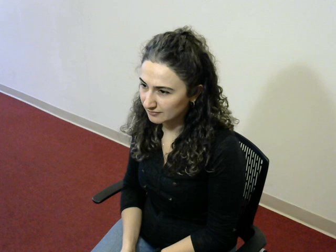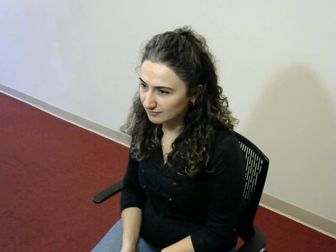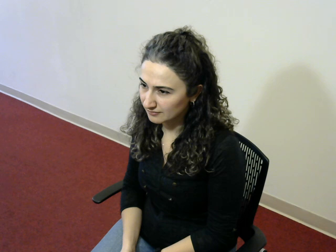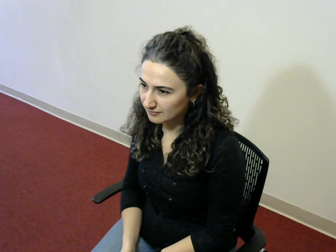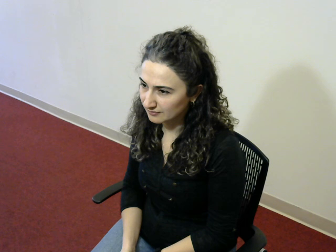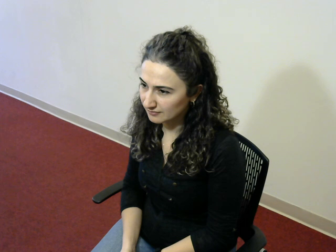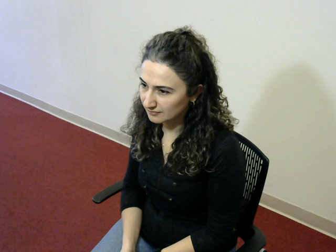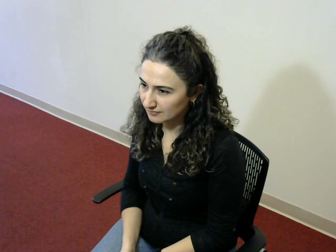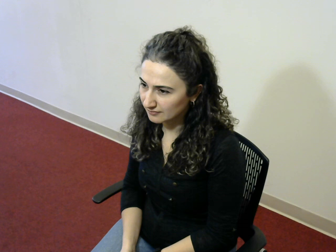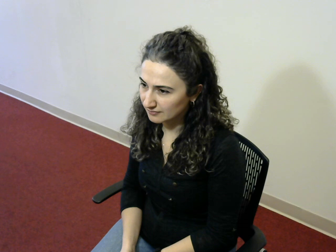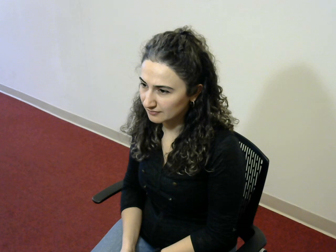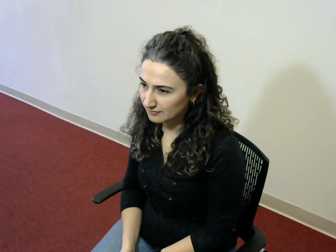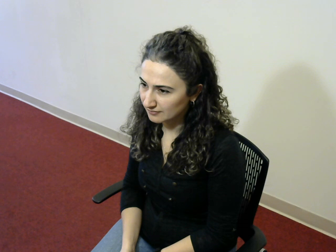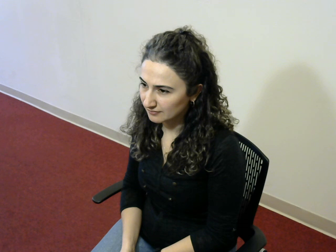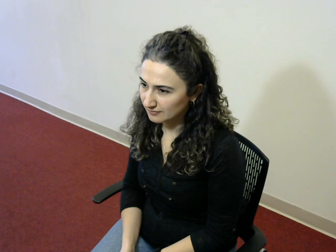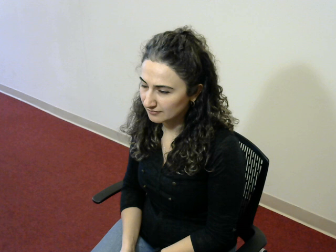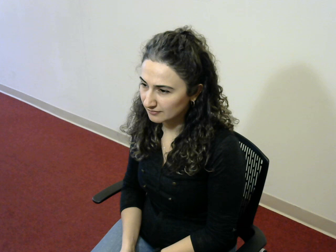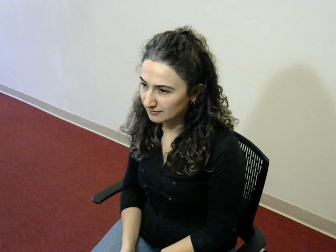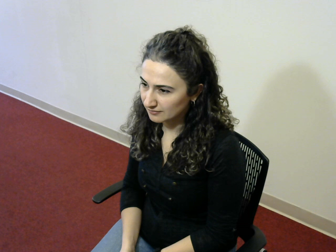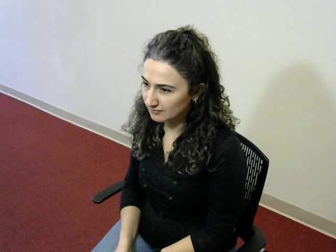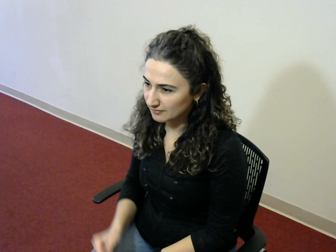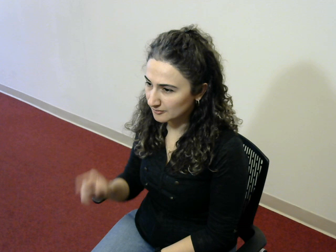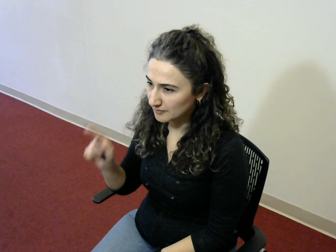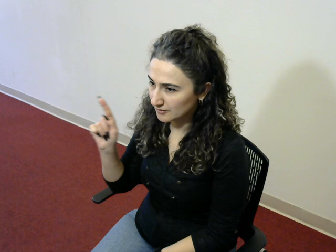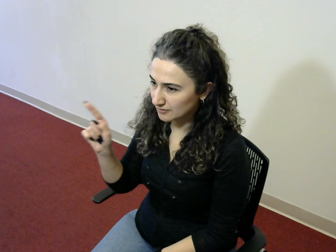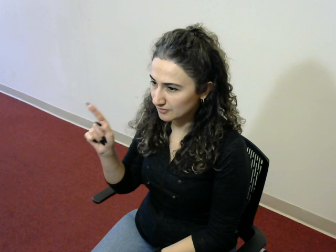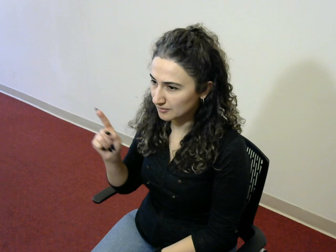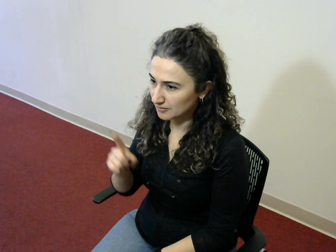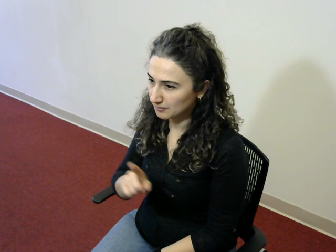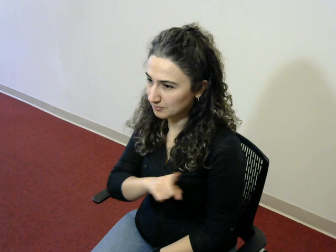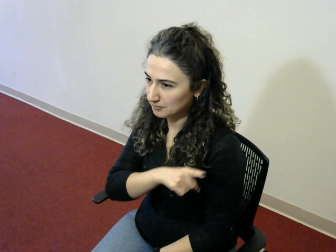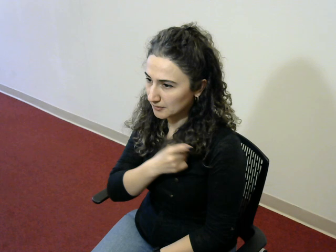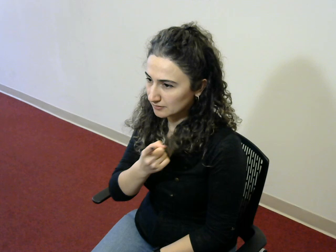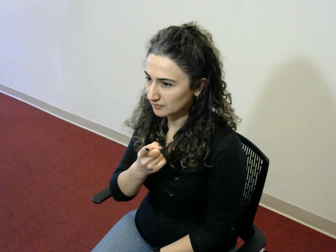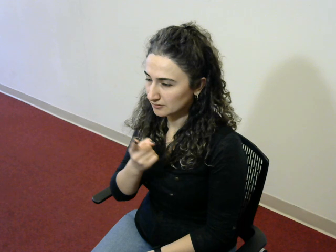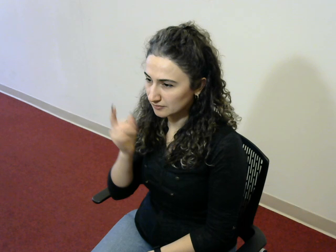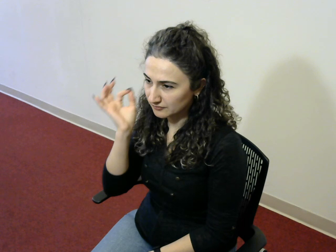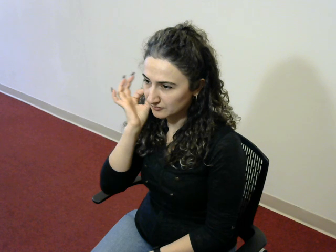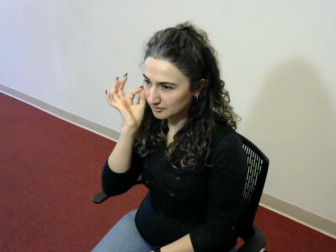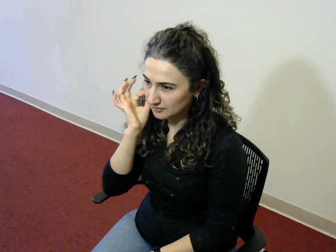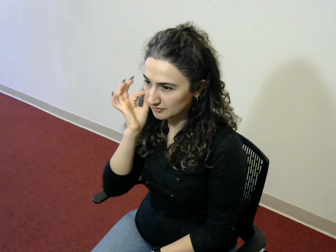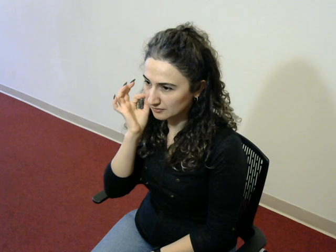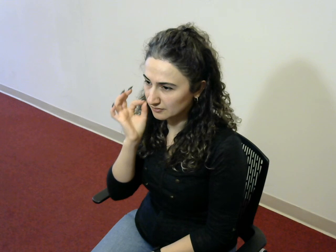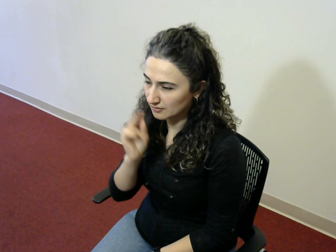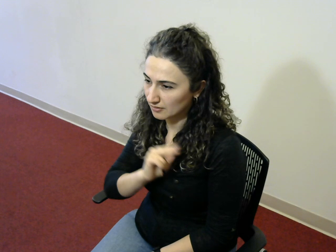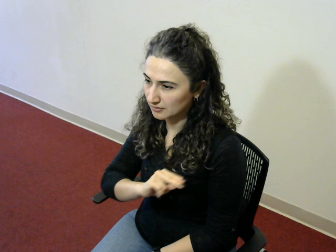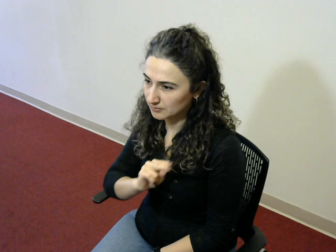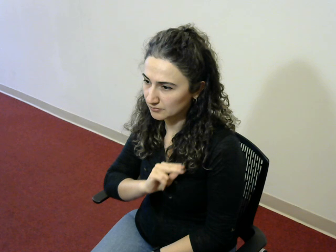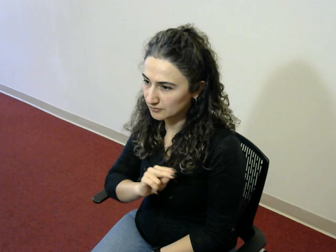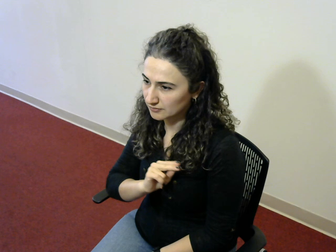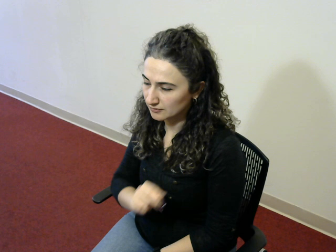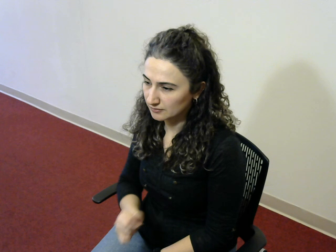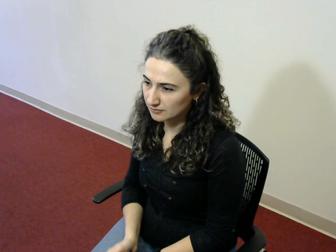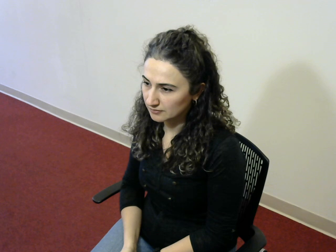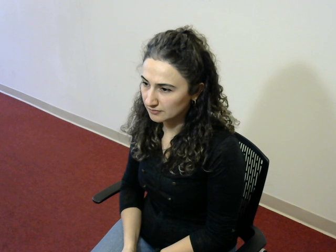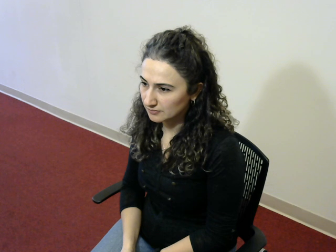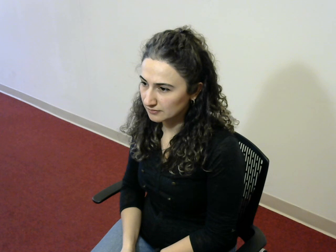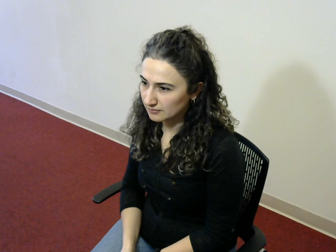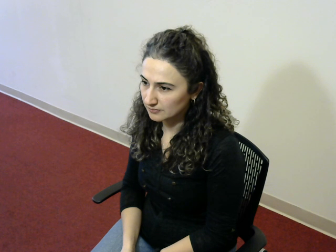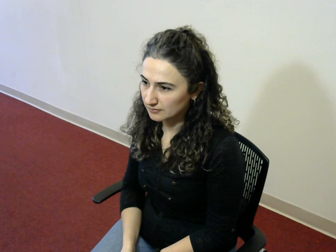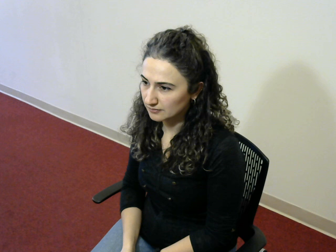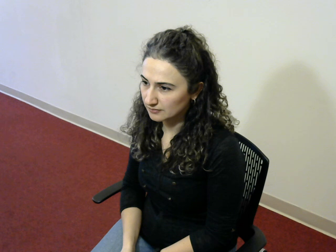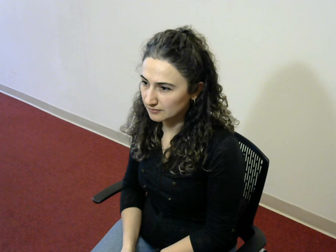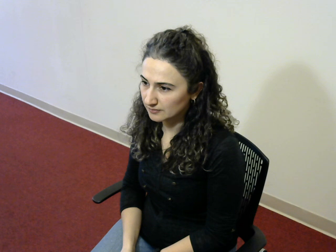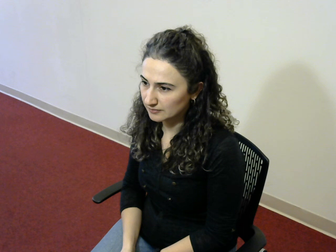Orda professional həkimlər çalışır